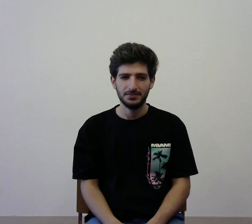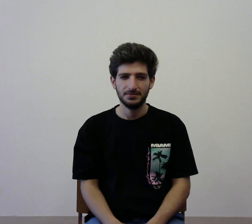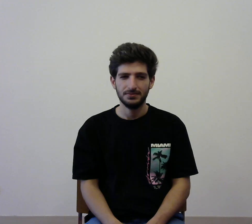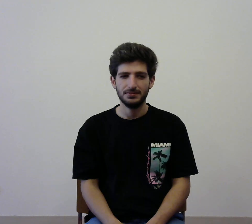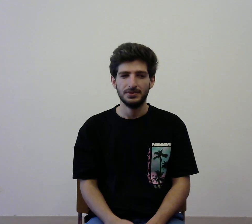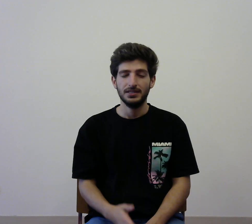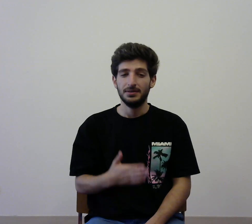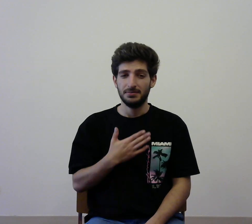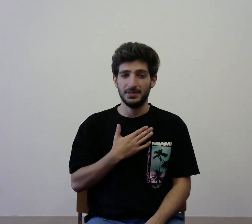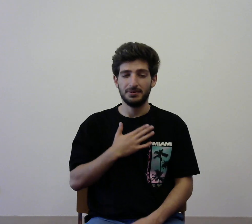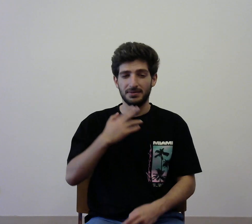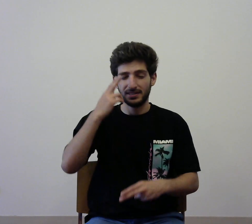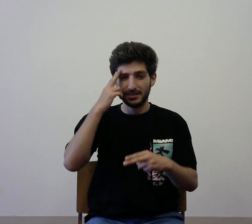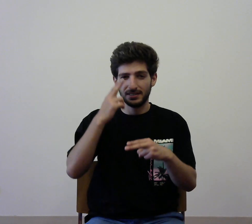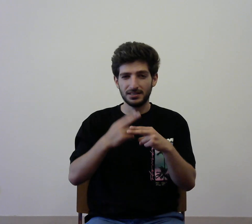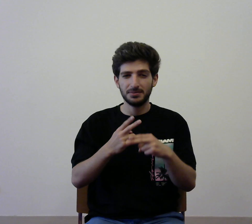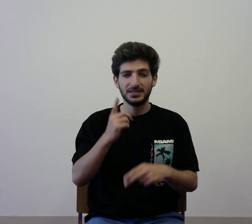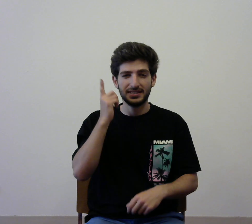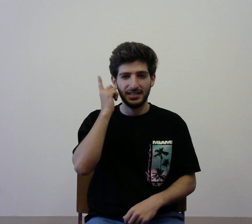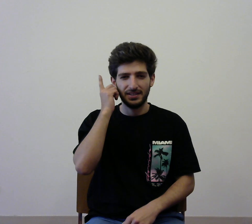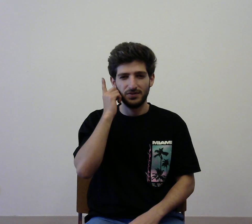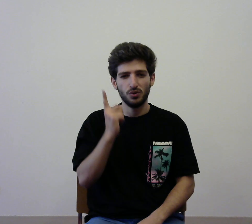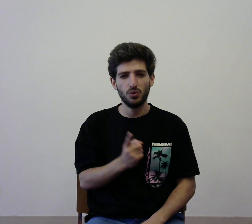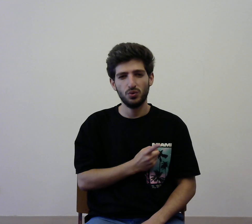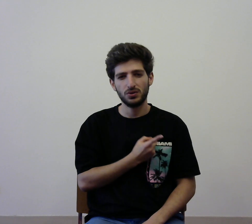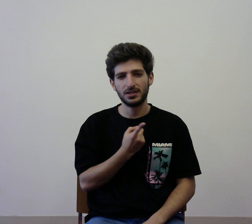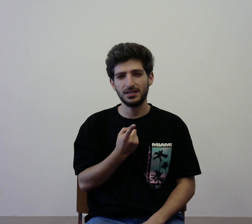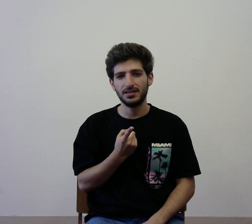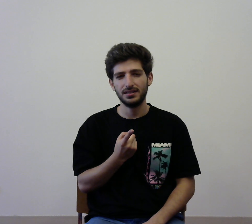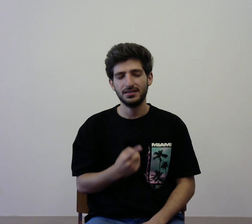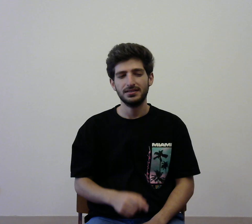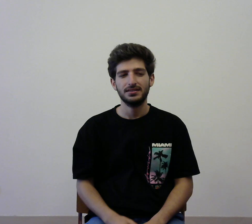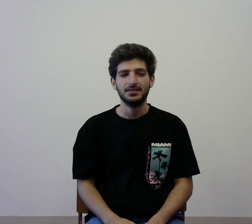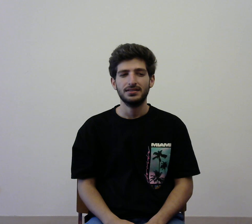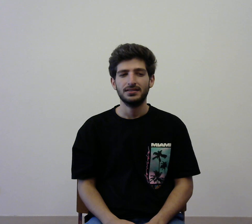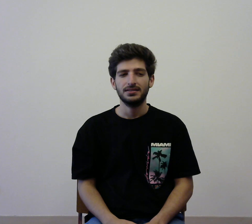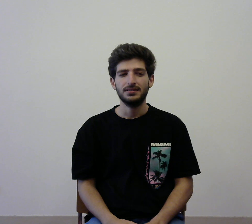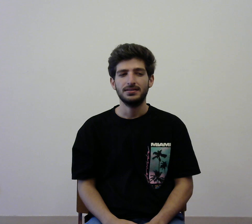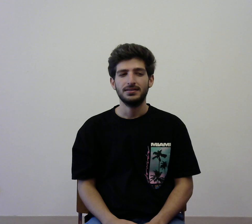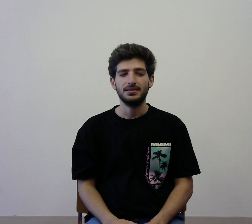Mənim qardaşım telefon ustasıdır